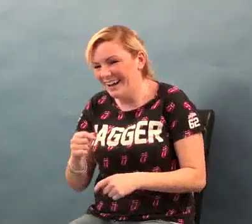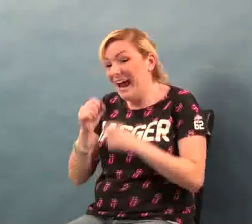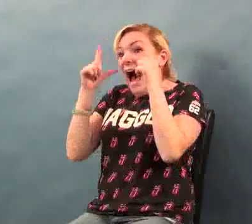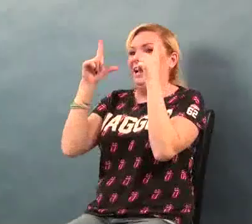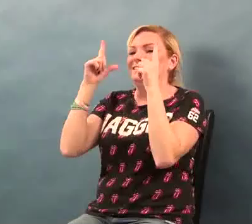Obudziła się z krzykiem.